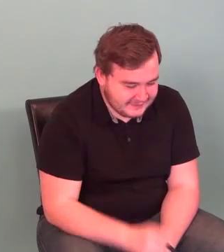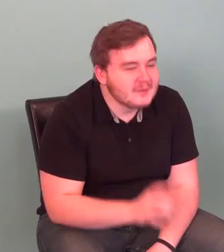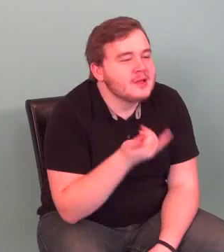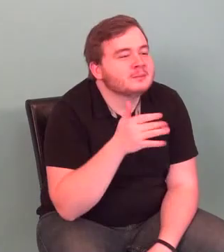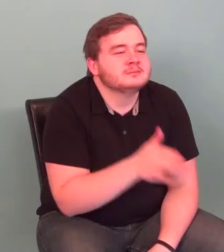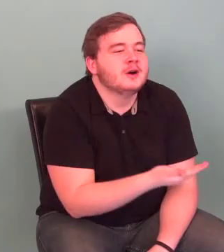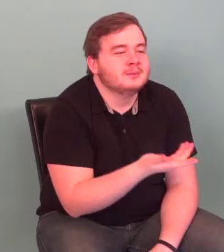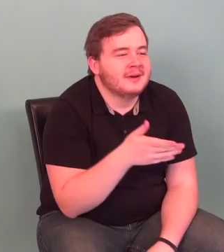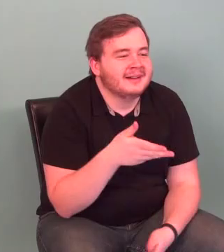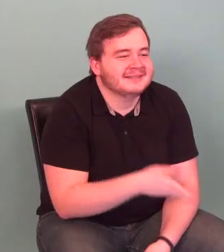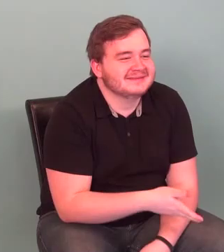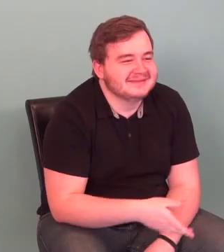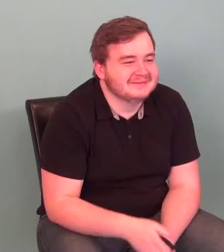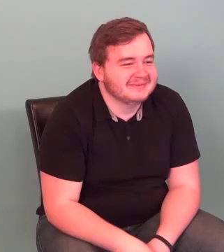Z jakiego przedmiotu to jest egzamin?